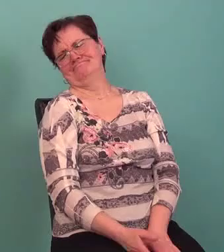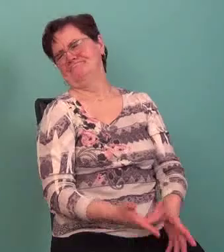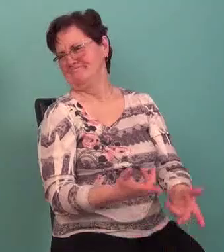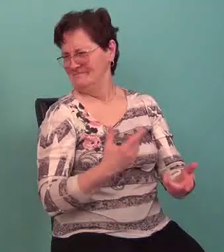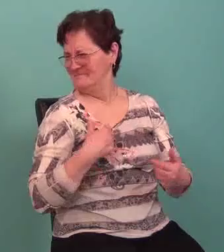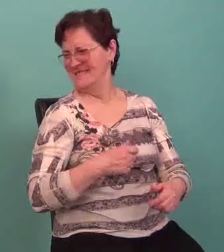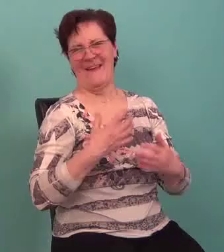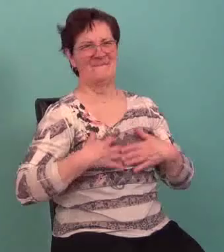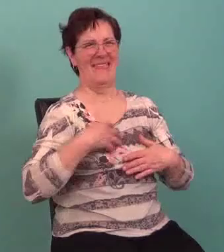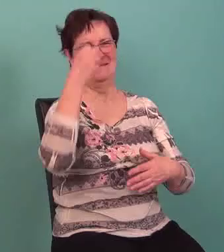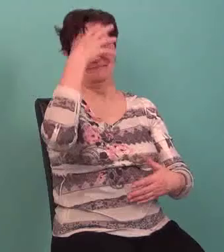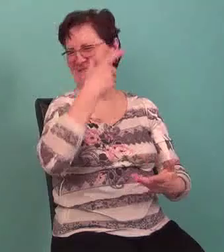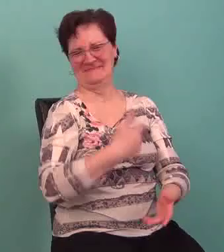Przestań, nie ma czegoś takiego jak zakaz korzystania z prysznica.